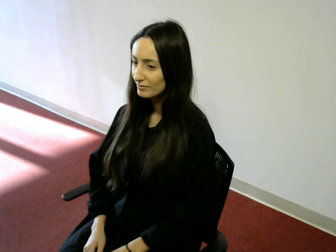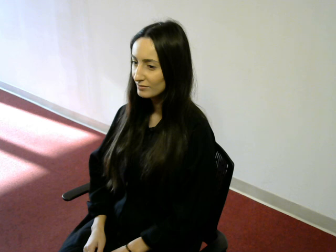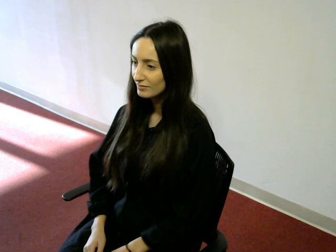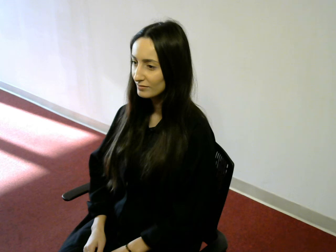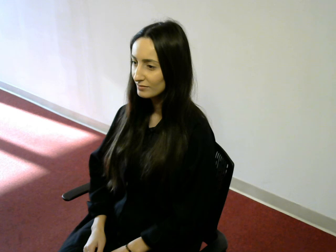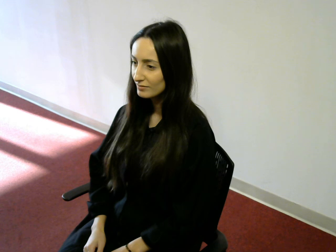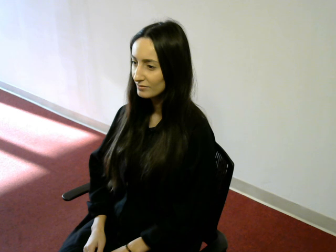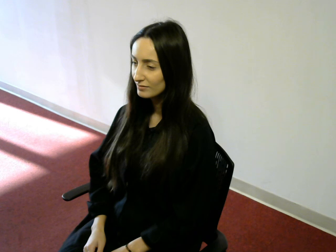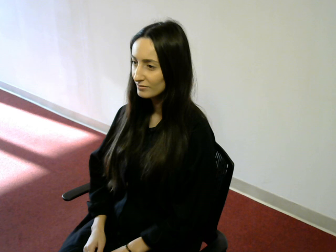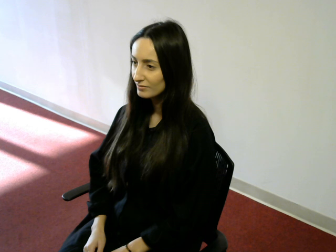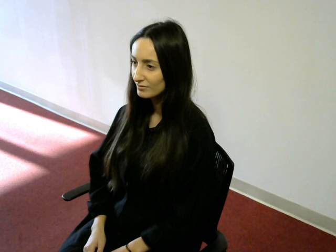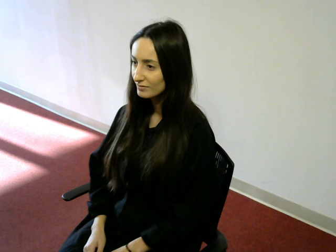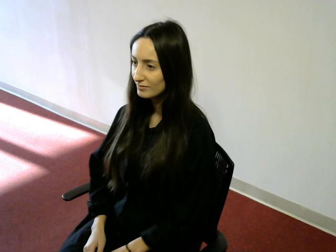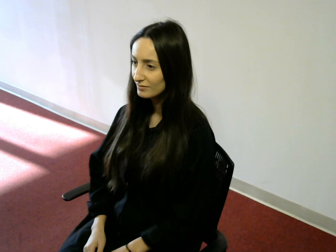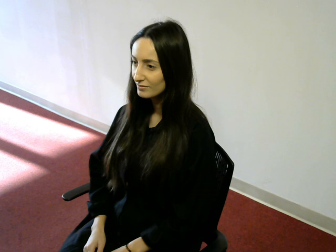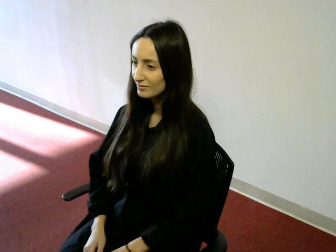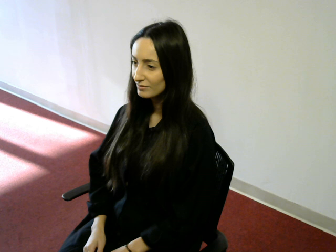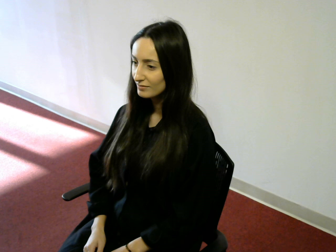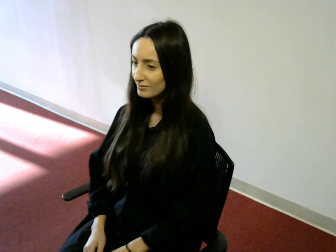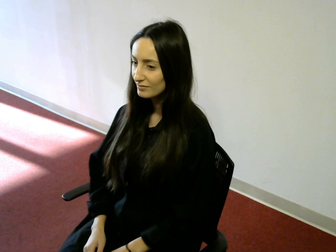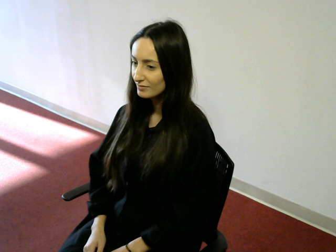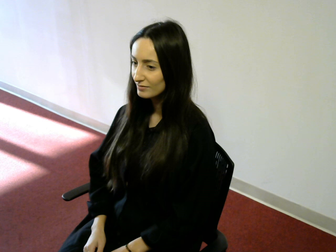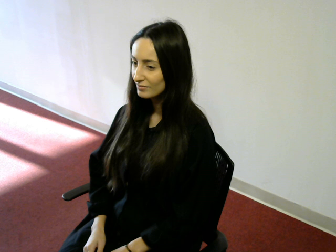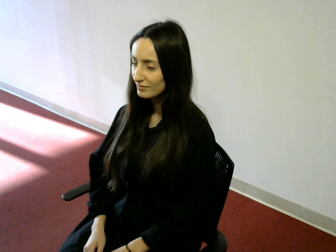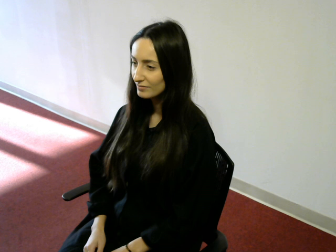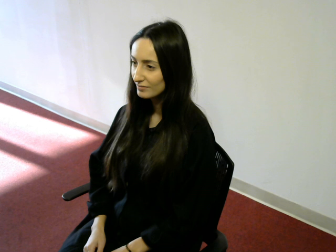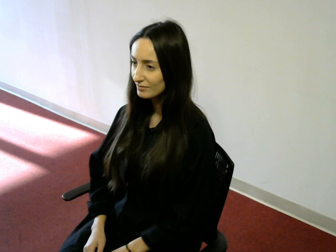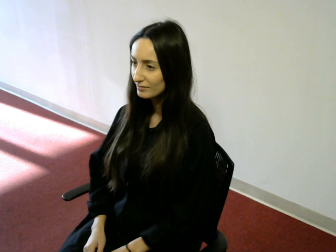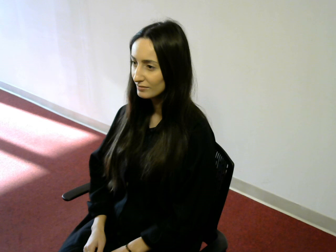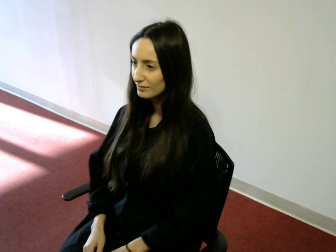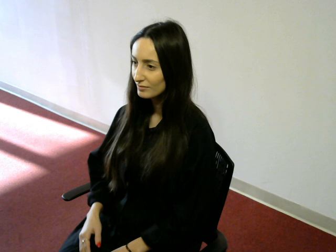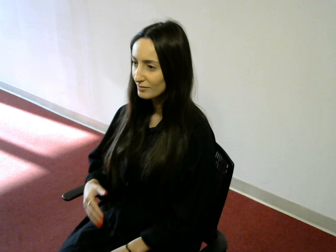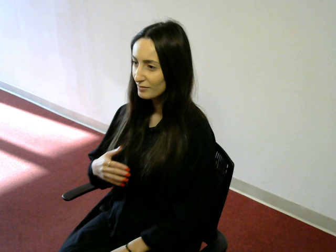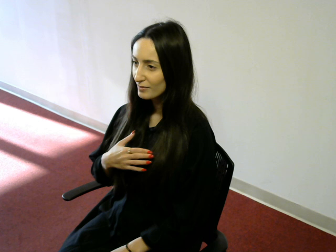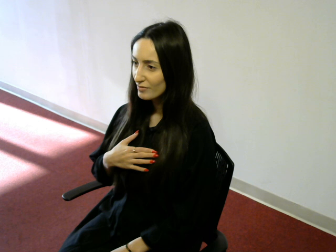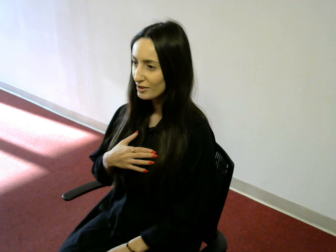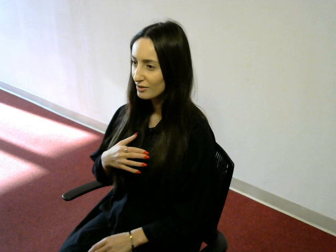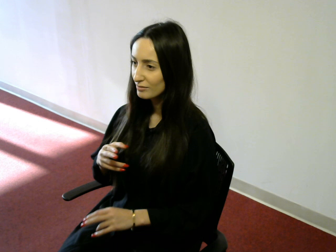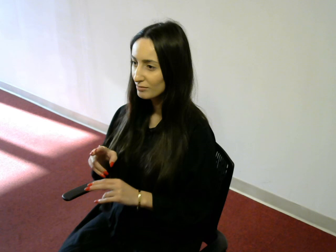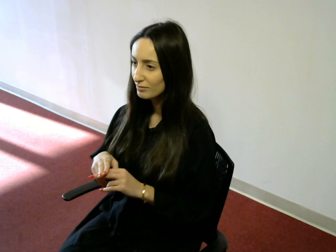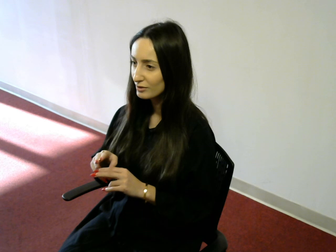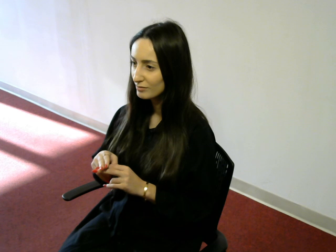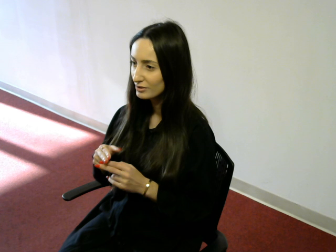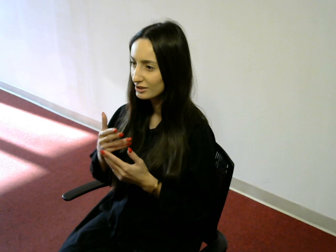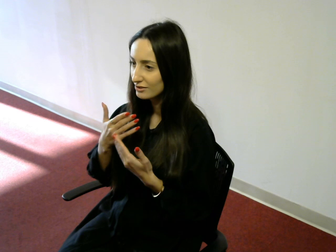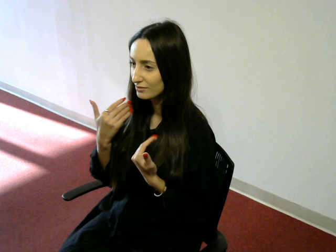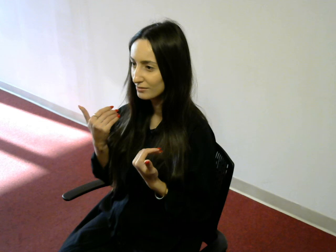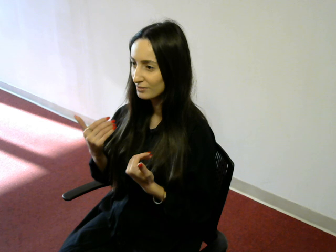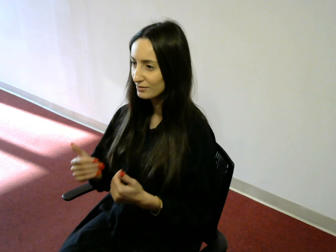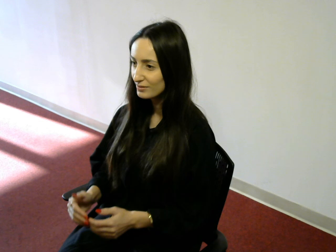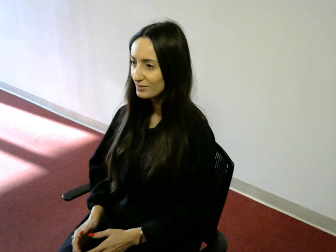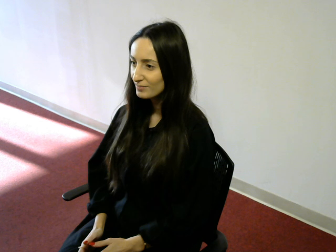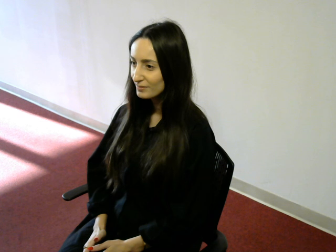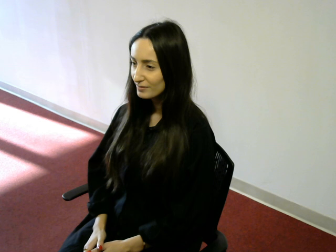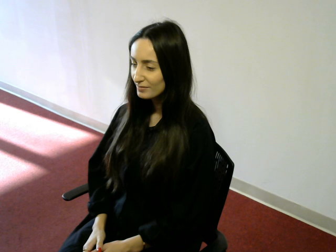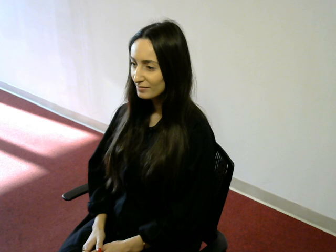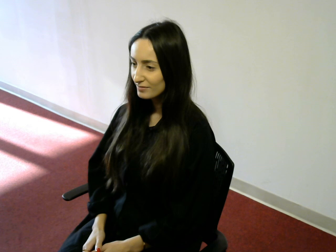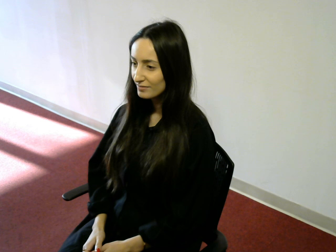Mənim şəxsiyyət vəsiqəm yoxdur